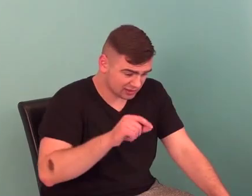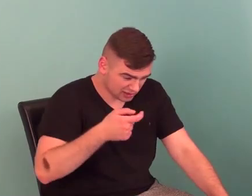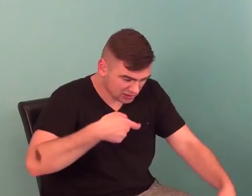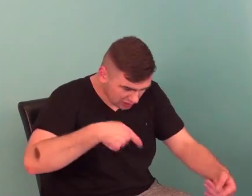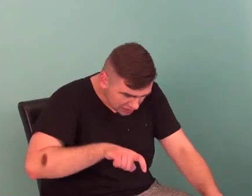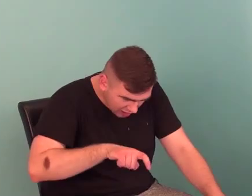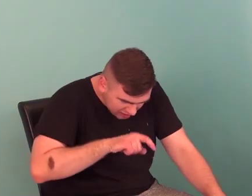Siedzieć?